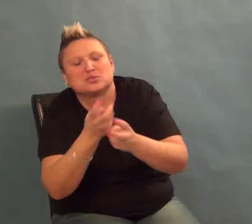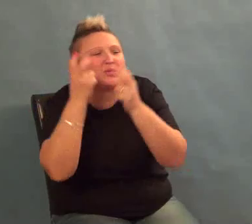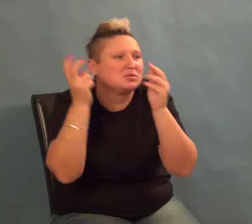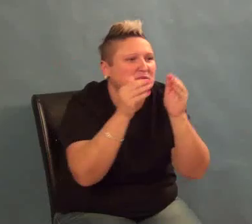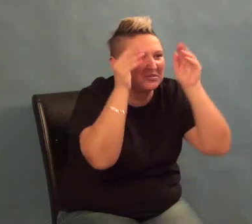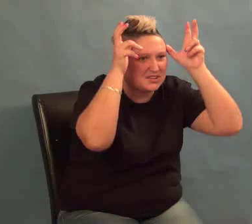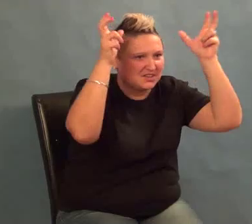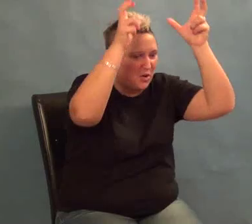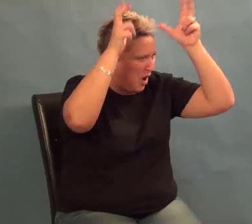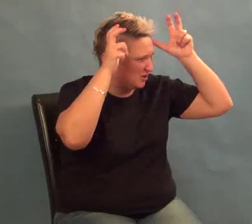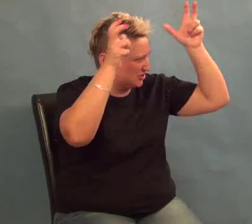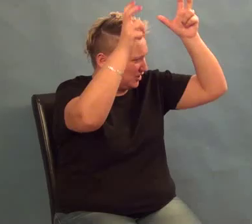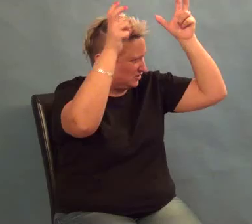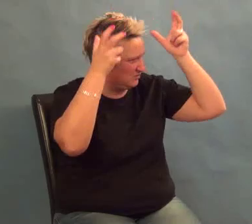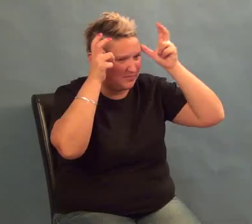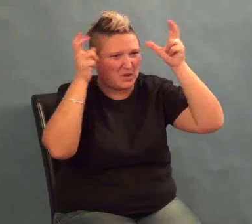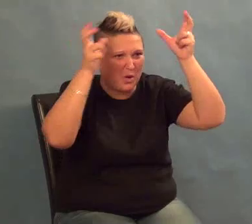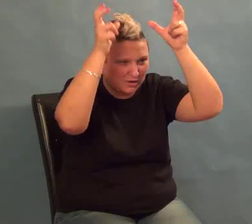Rogi jelenia, tak?